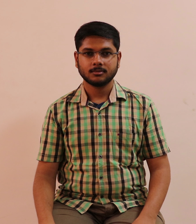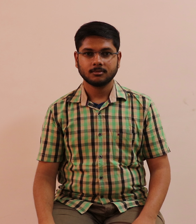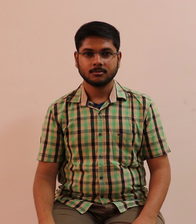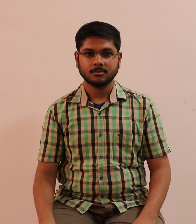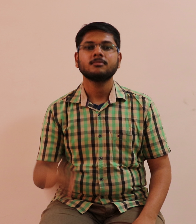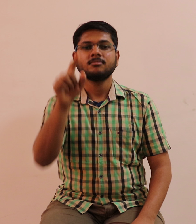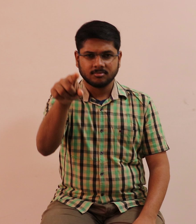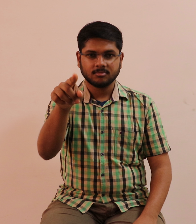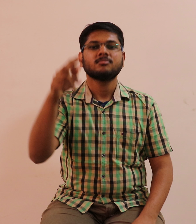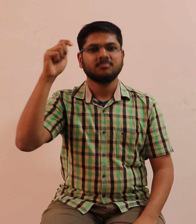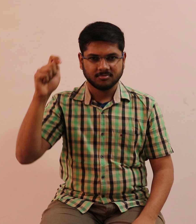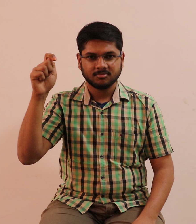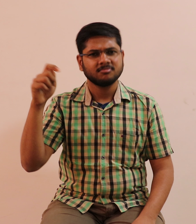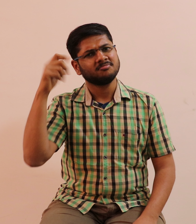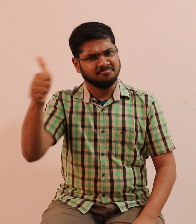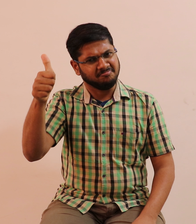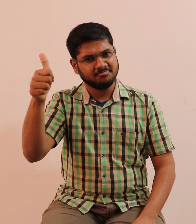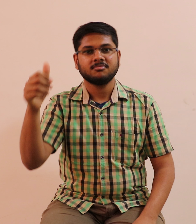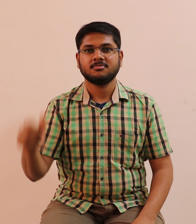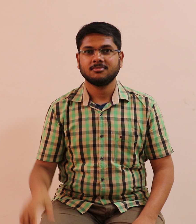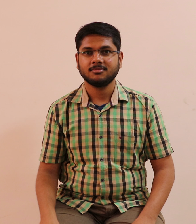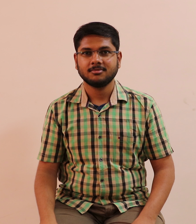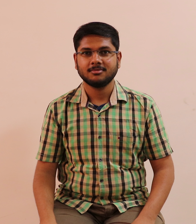you can do it